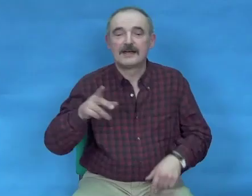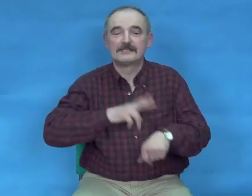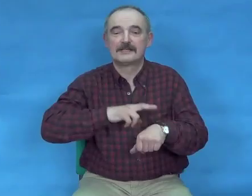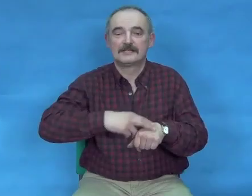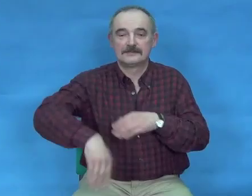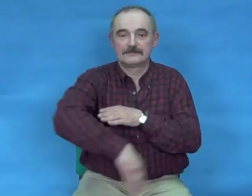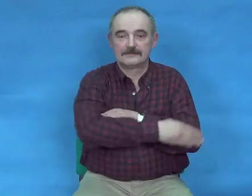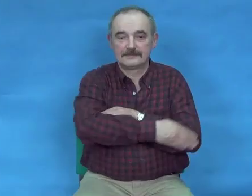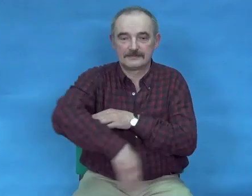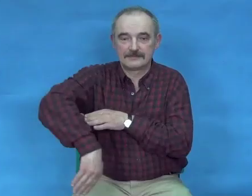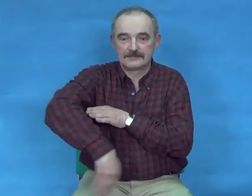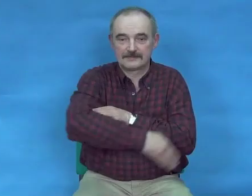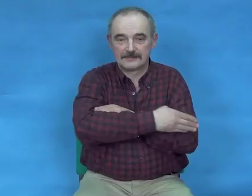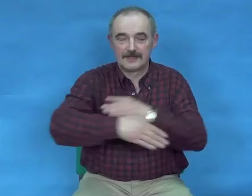Zegar z wahadłem.